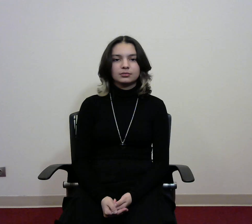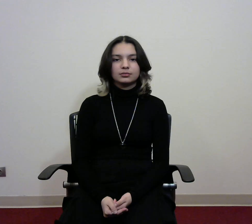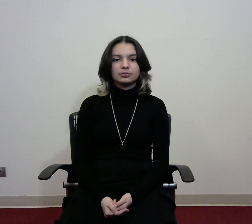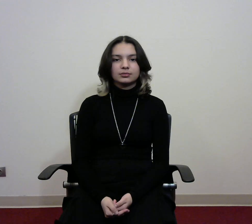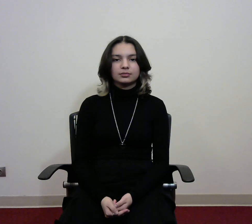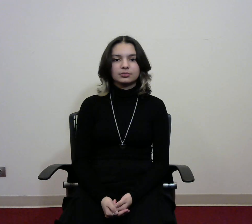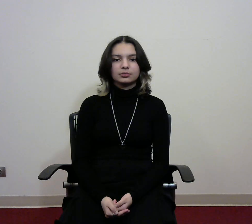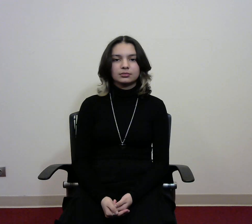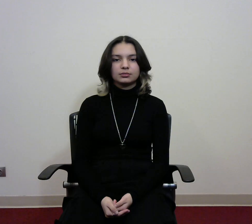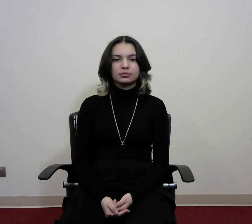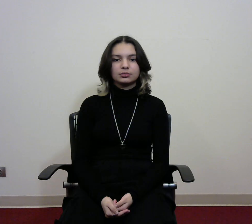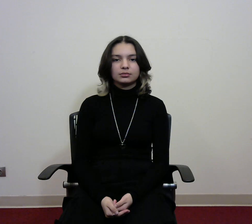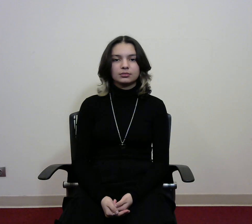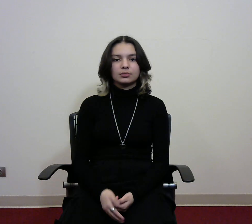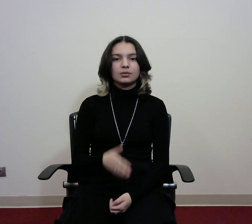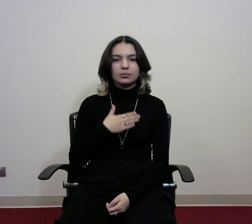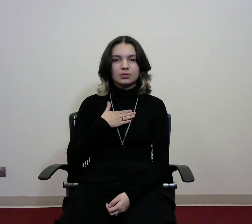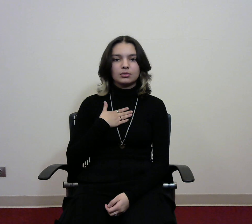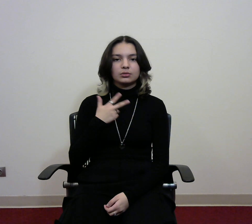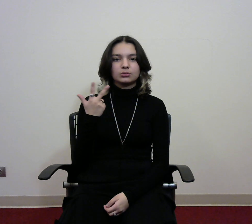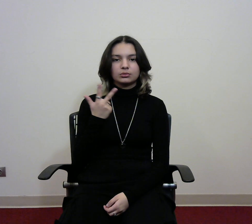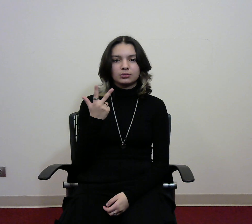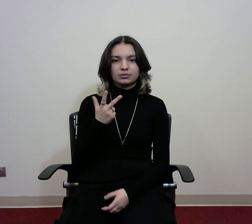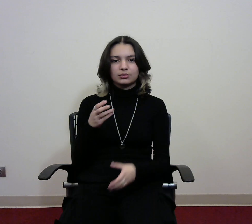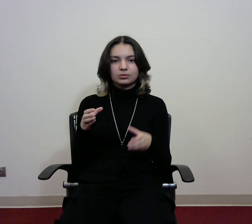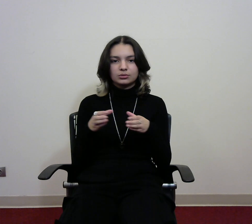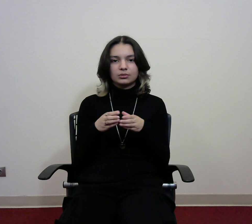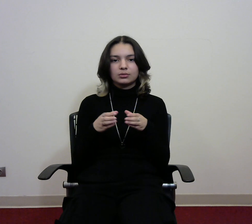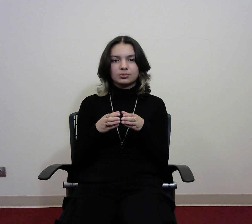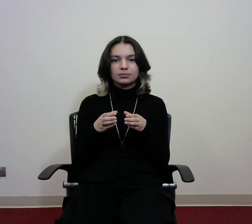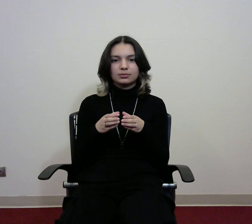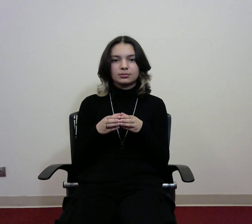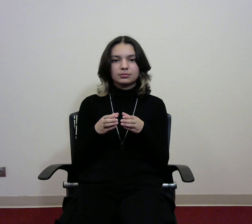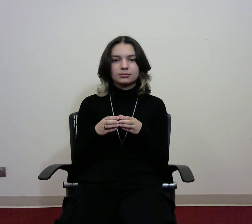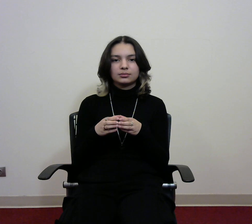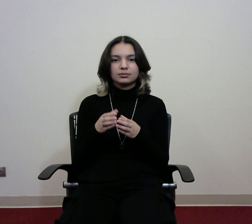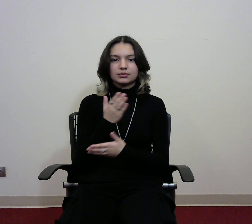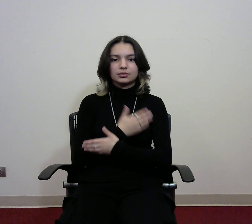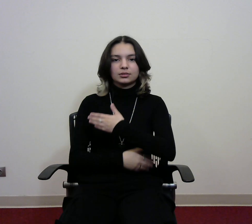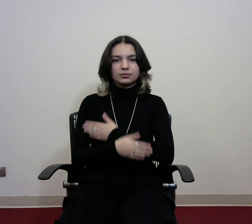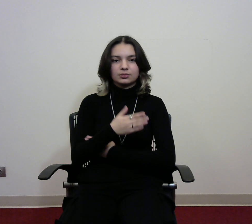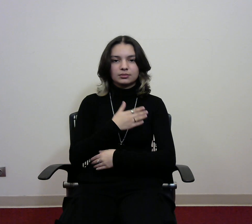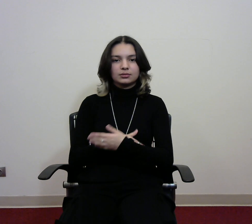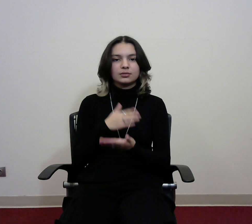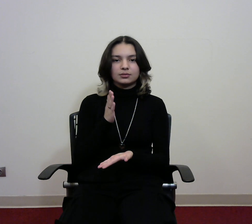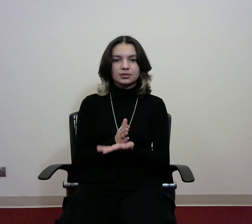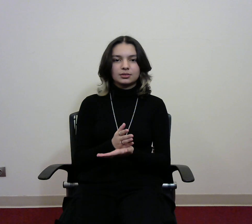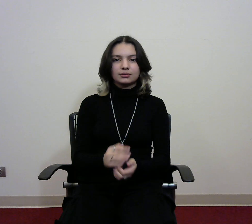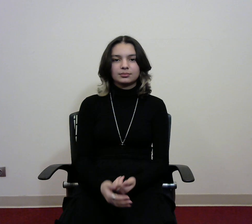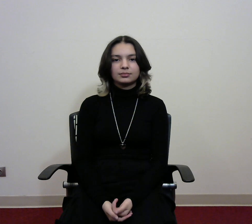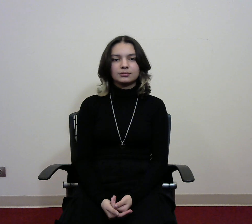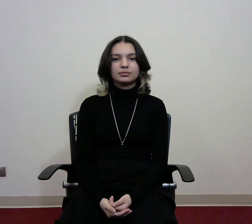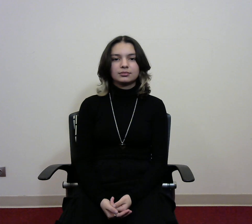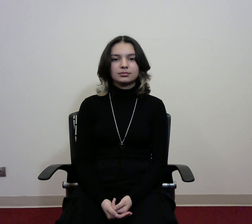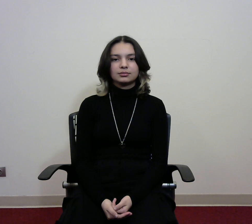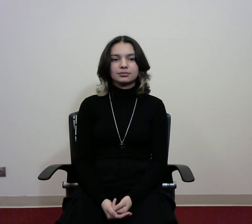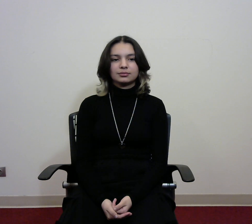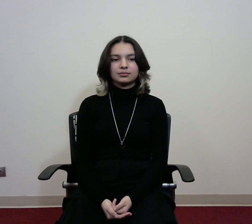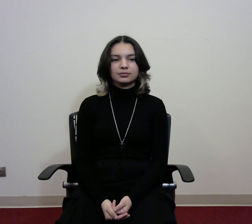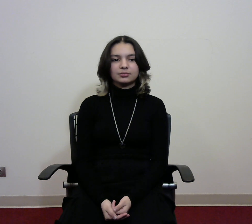Mənim üçünücü dərəcə əlilliyim var